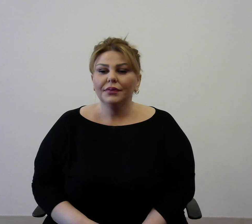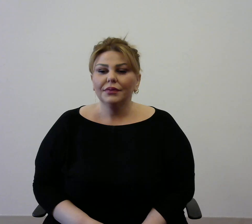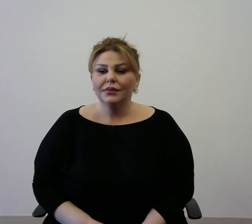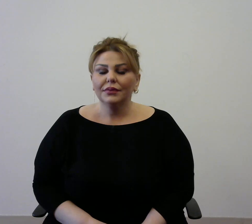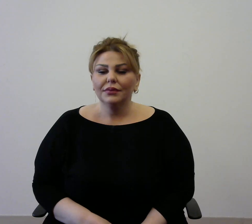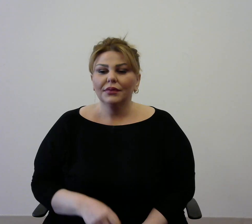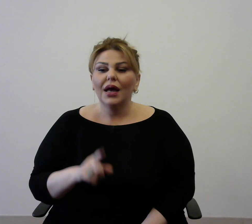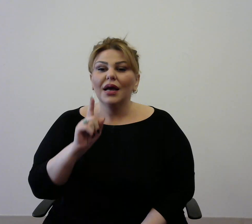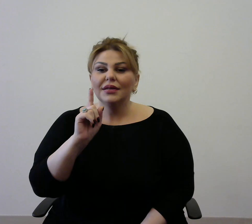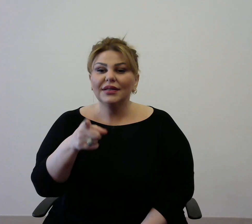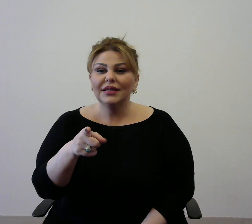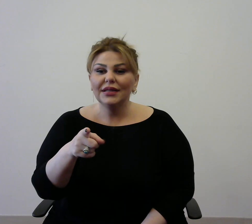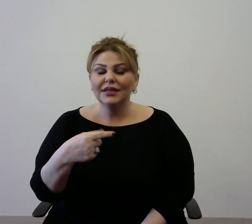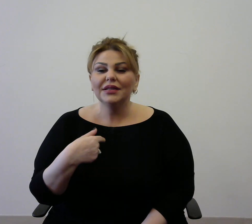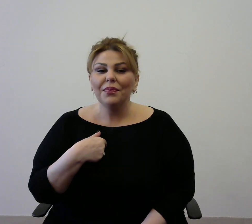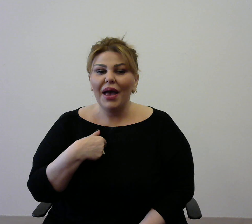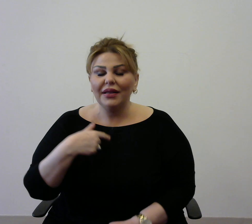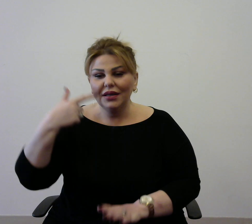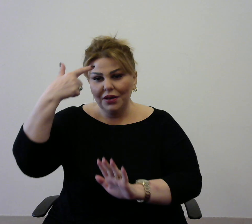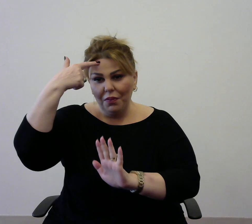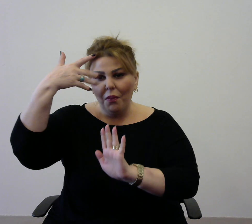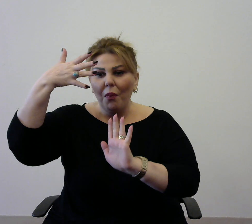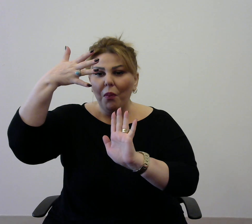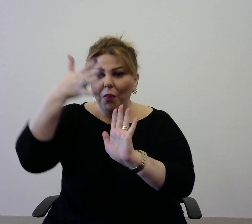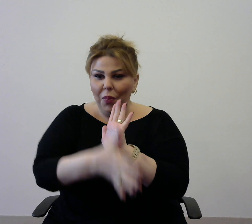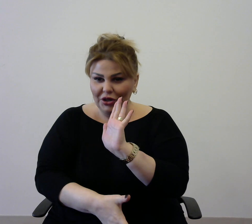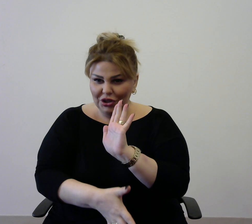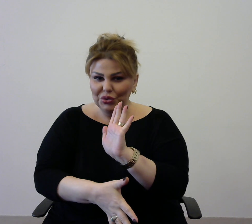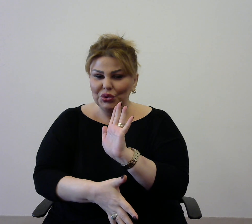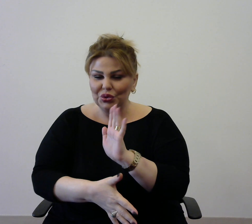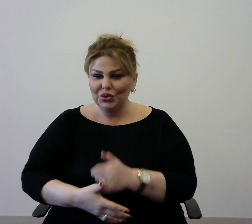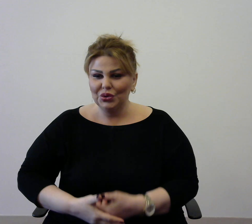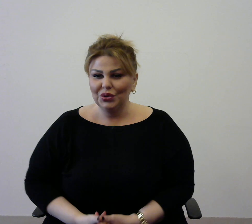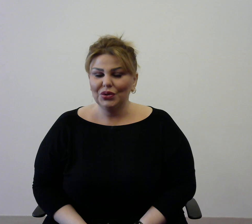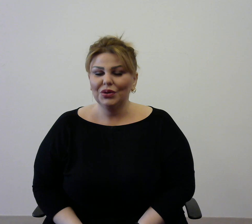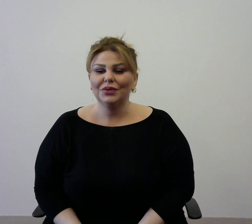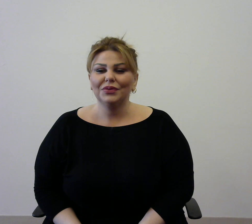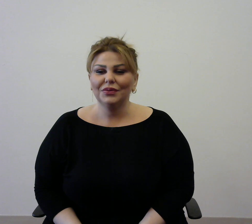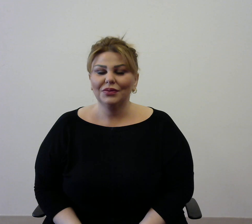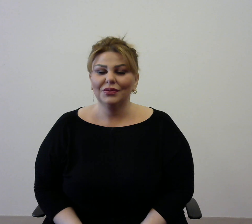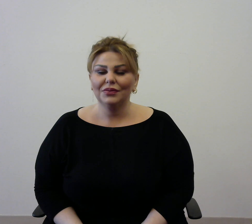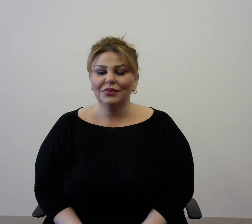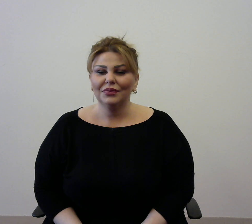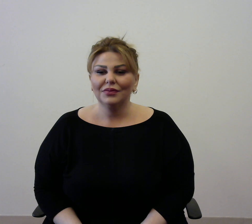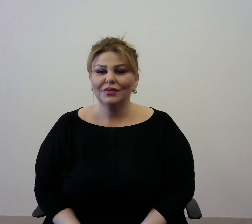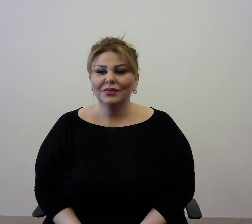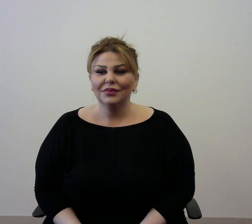Siz məni başa düşürsüz?